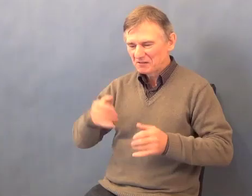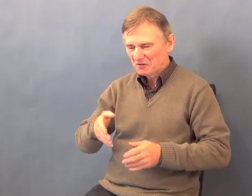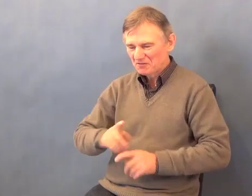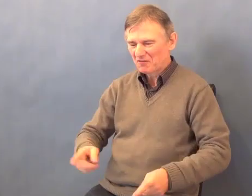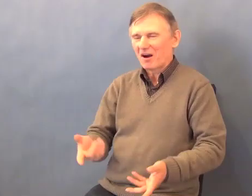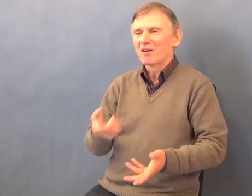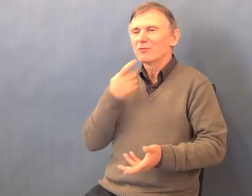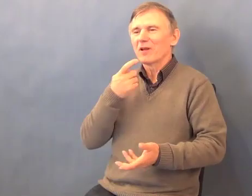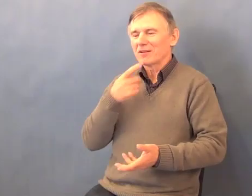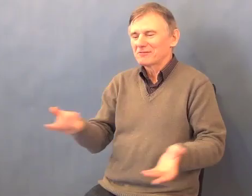Zakaz stolarki, piłowania.